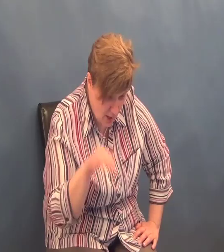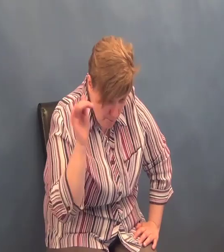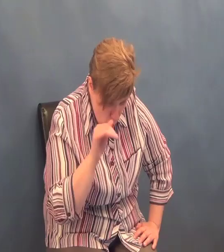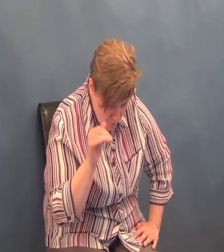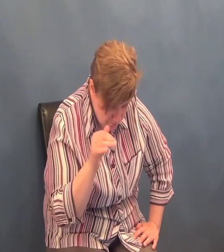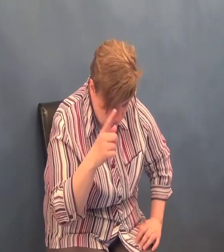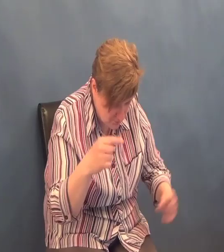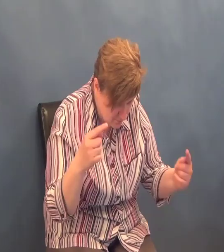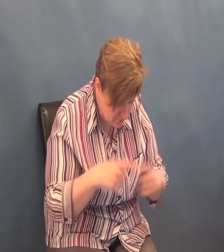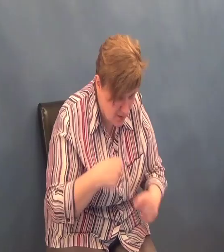Może to, to mi pasuje.